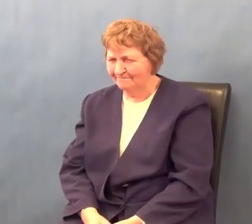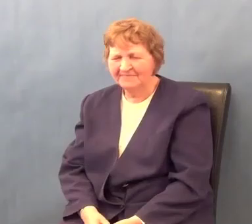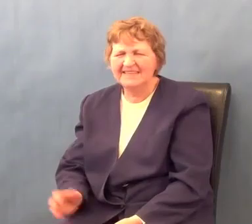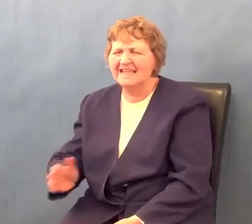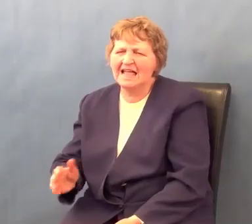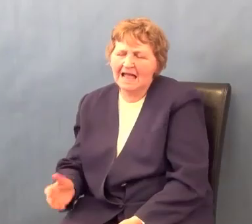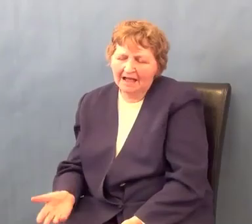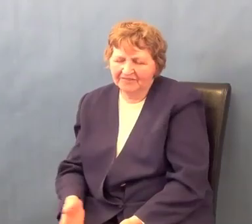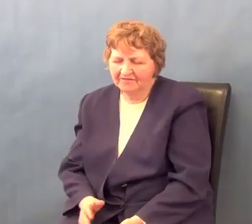Nie, a nie wiem.